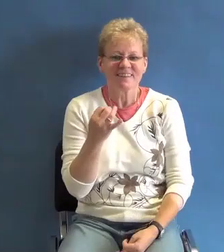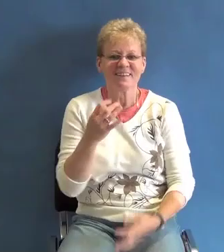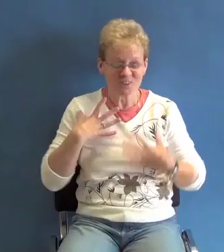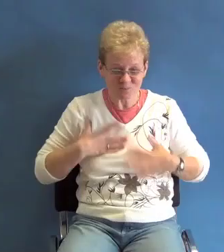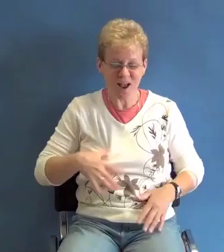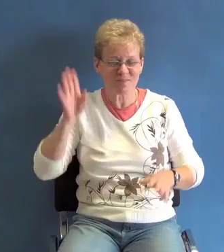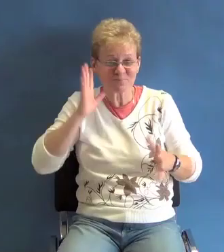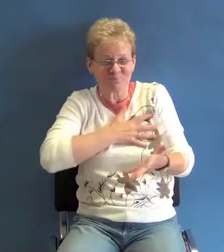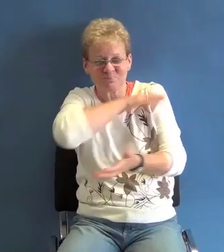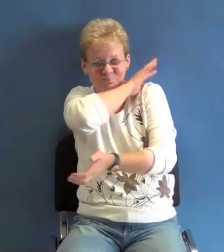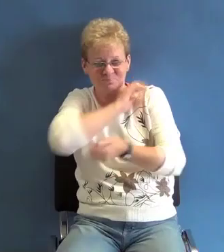Tak, w ubranie.